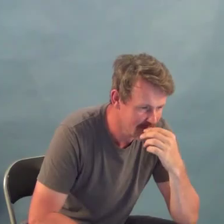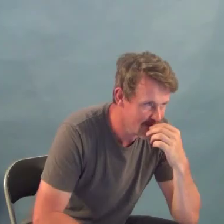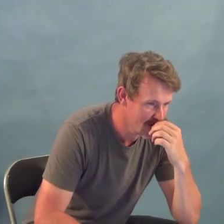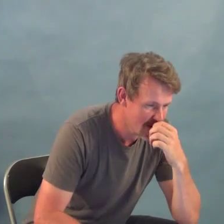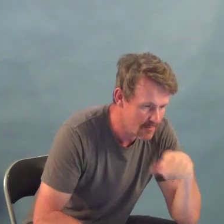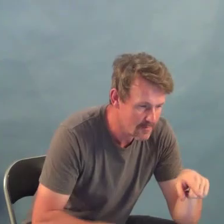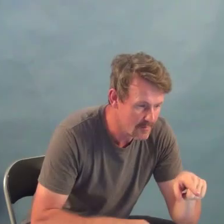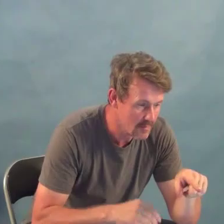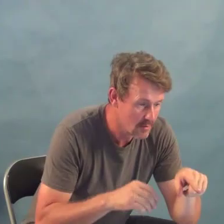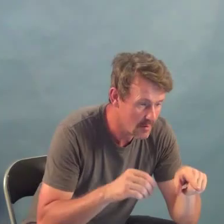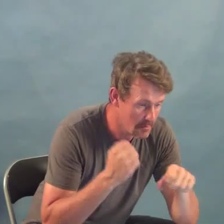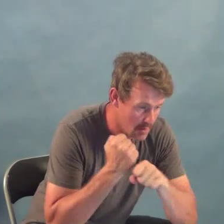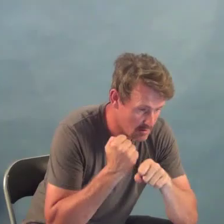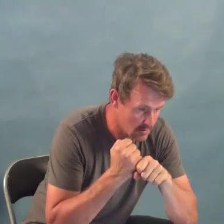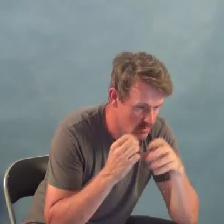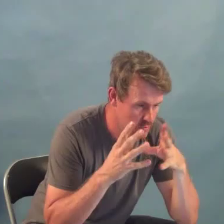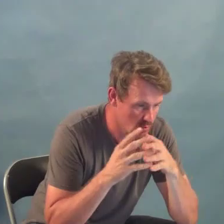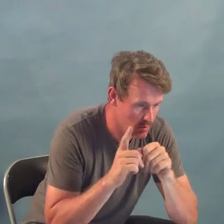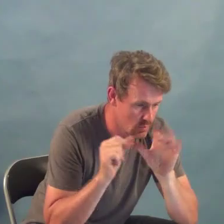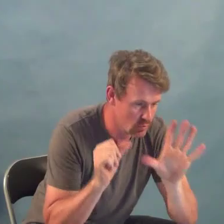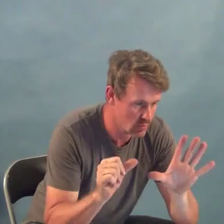Pracuję od dziesiątej do szóstej, a potem...